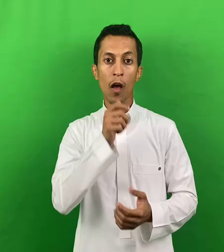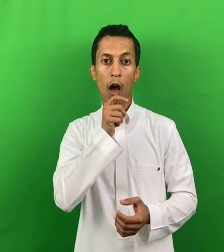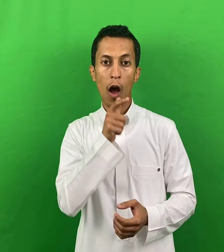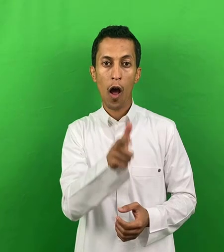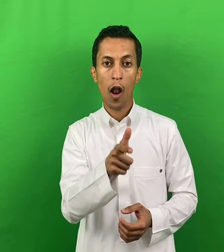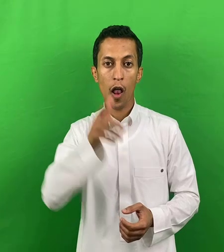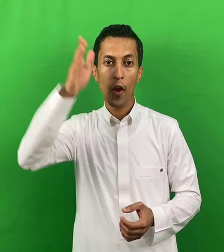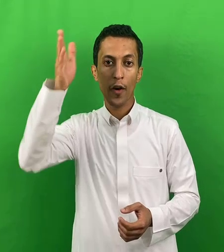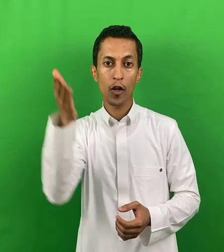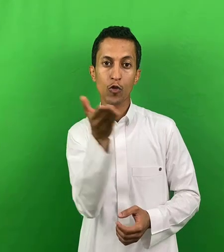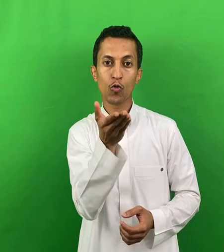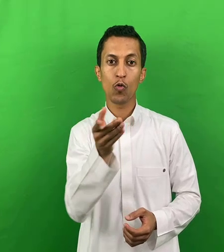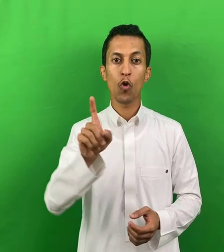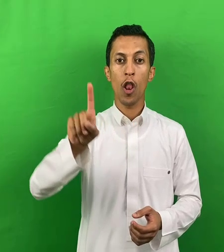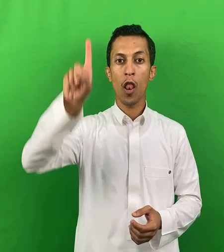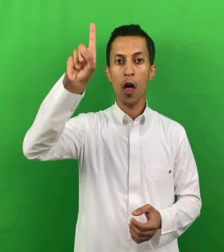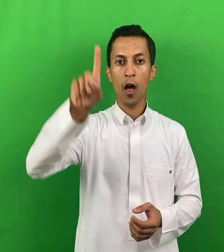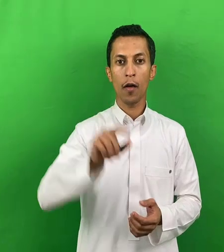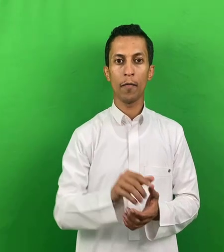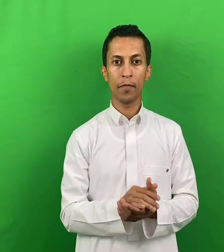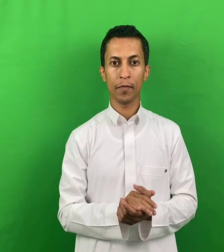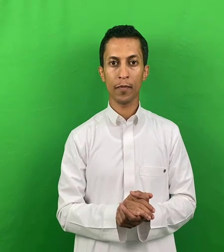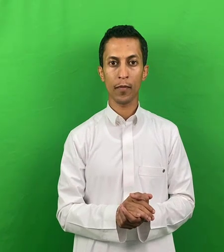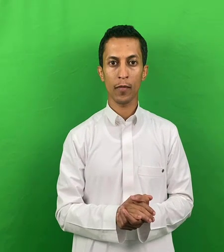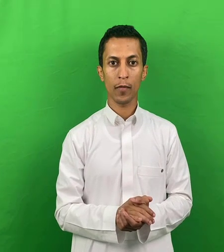قال رسول الله